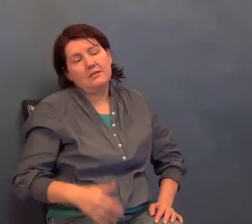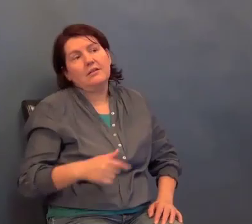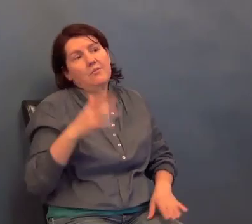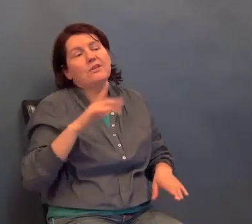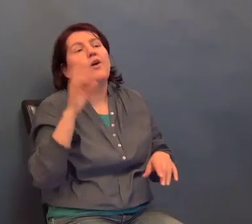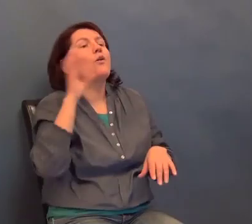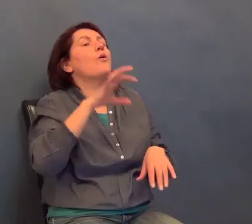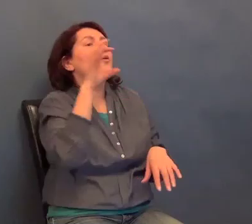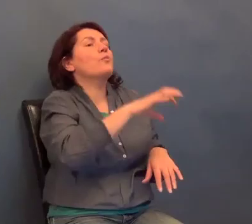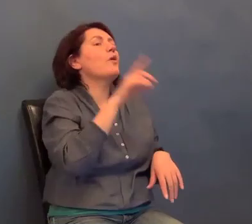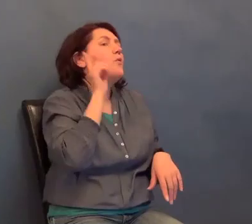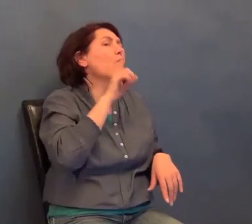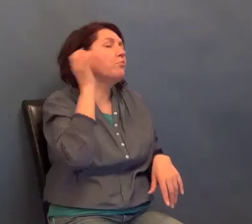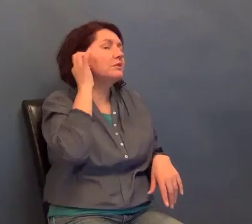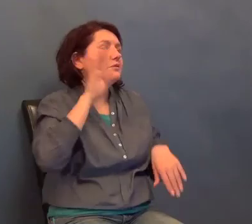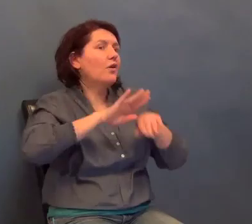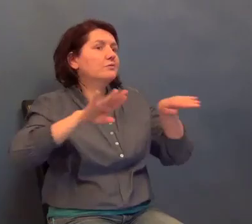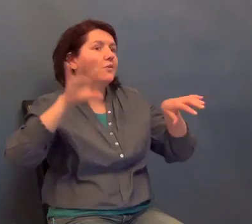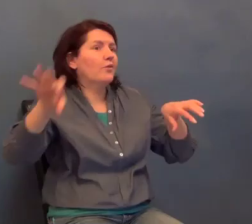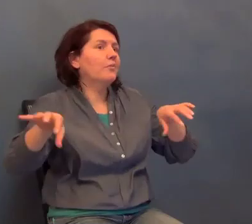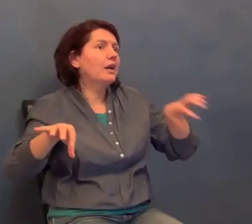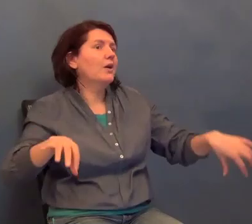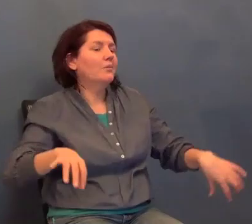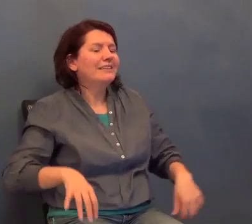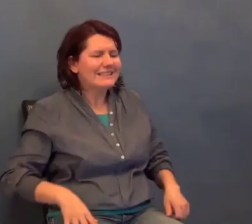Może to oznaczać, że osobno kobiety, osobno mężczyźni.